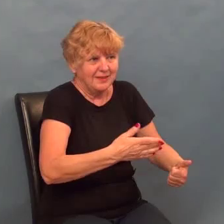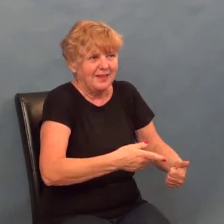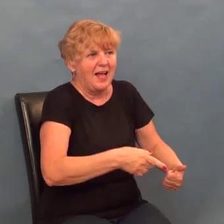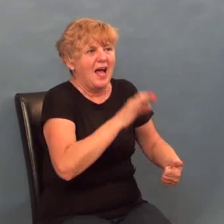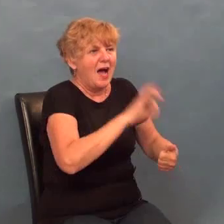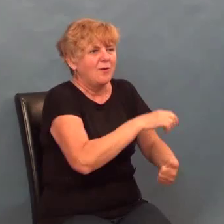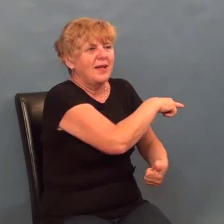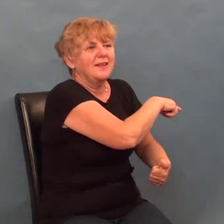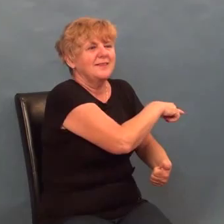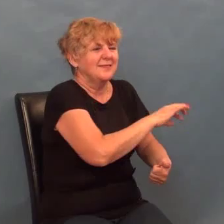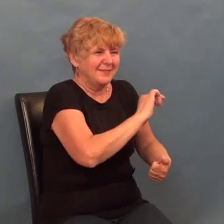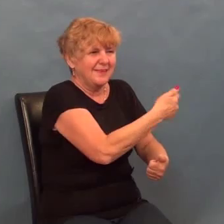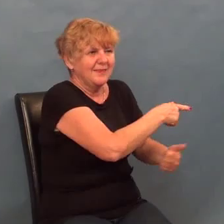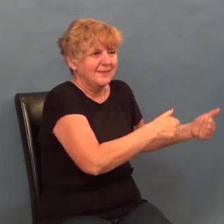Akurat syn...